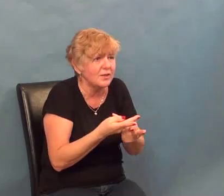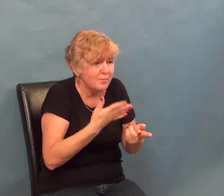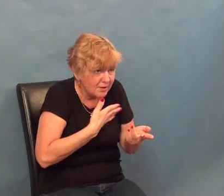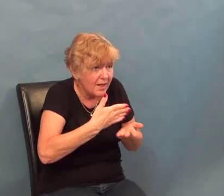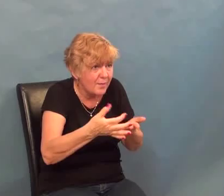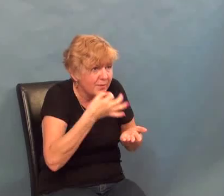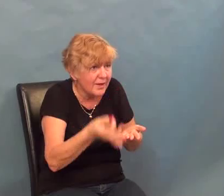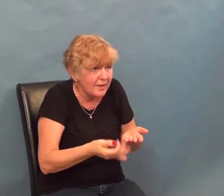Czy masz więcej pytań?